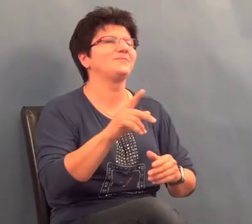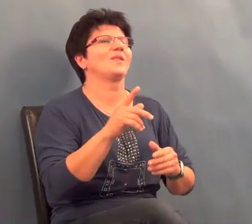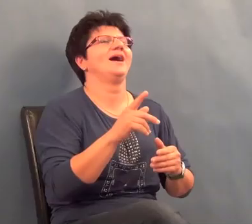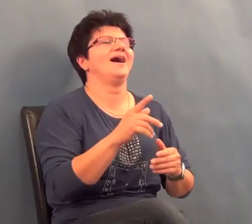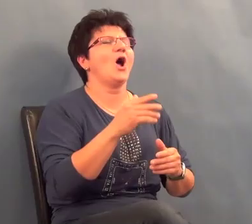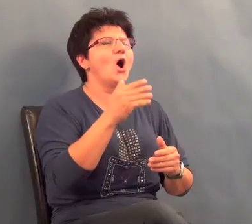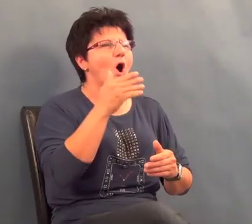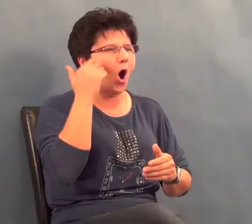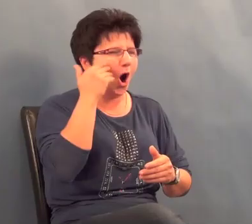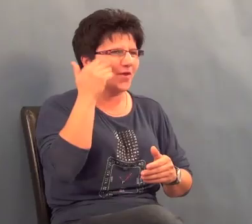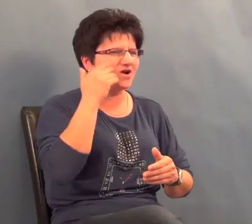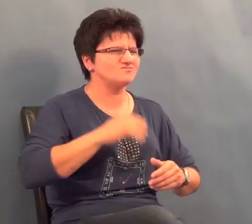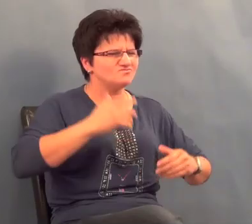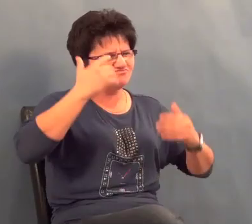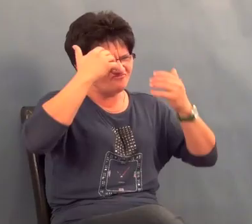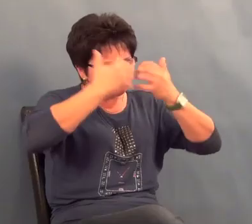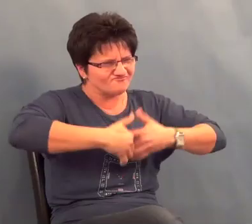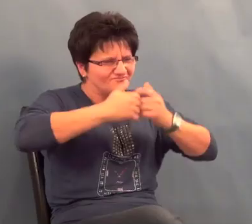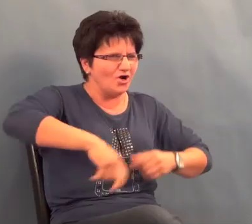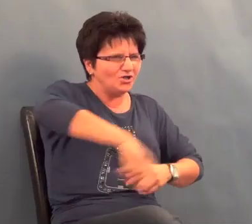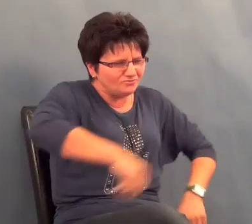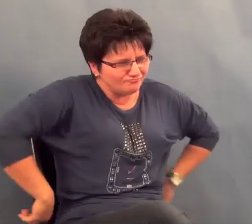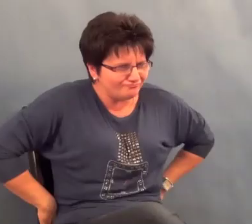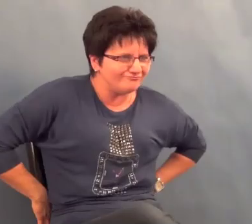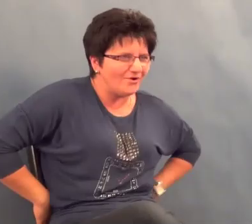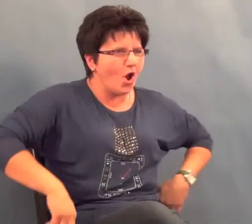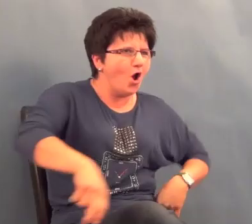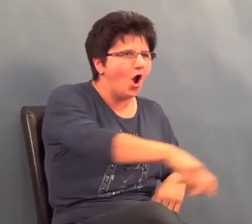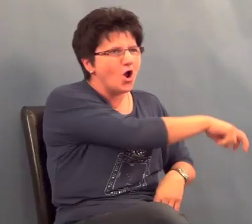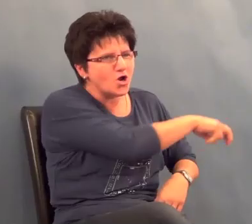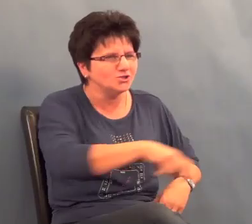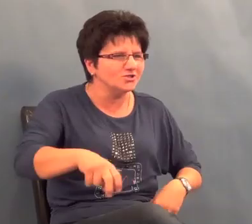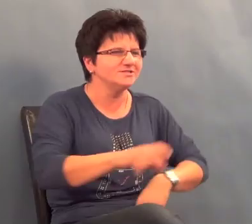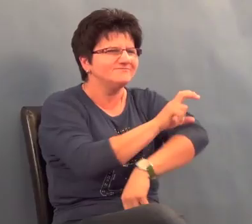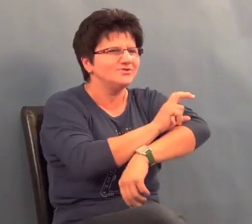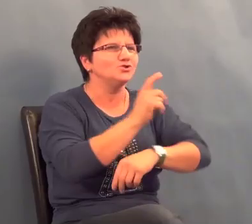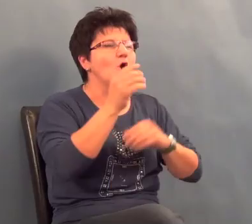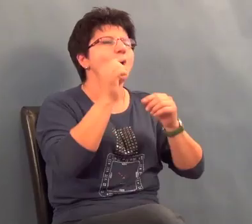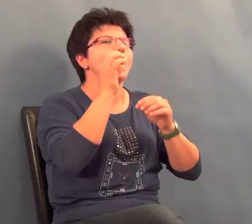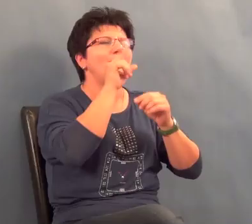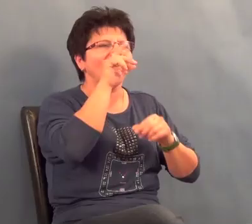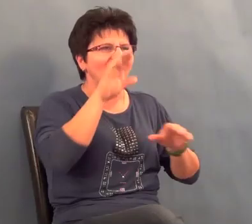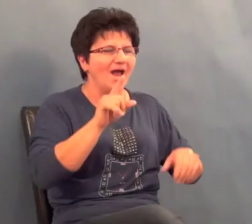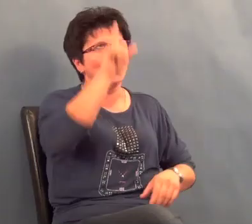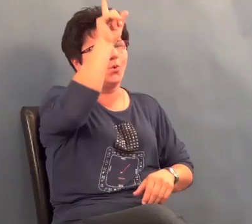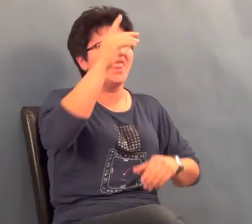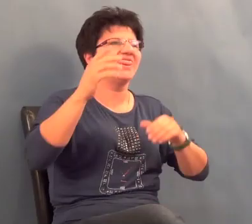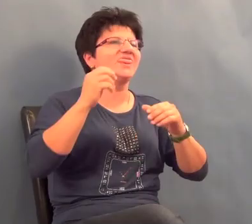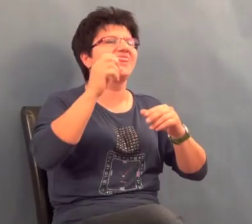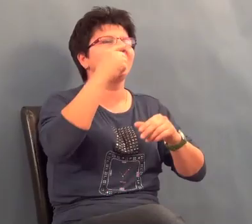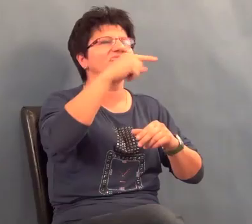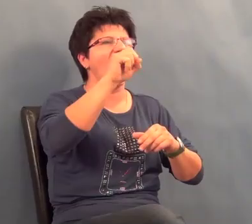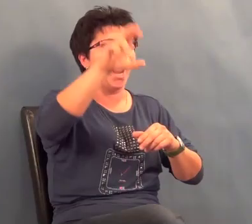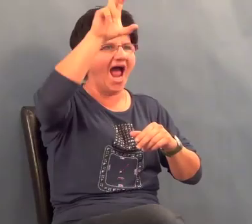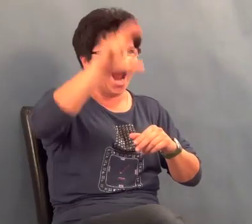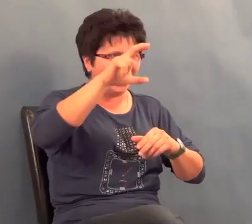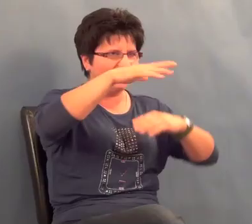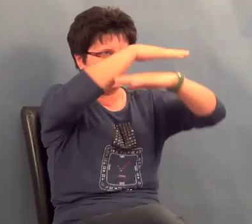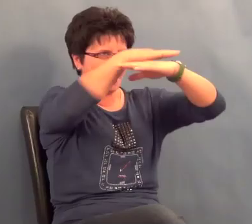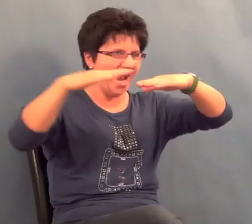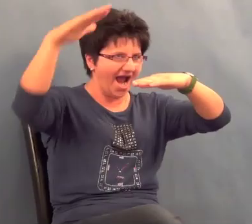Kot zastanawia się, chodzi i myśli o tym ptaku, który jest na górze, na dachu.